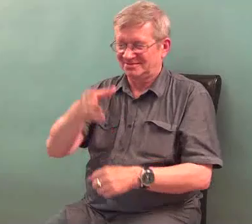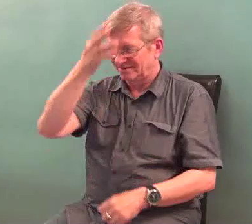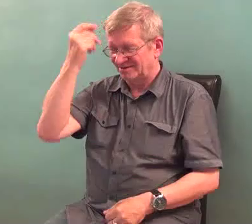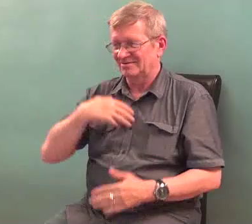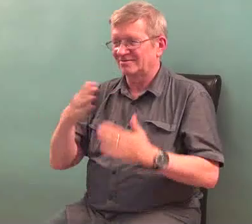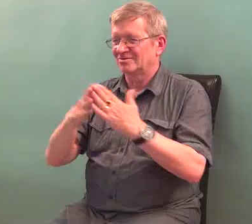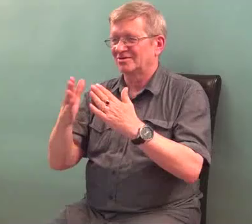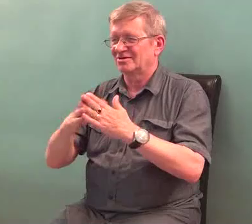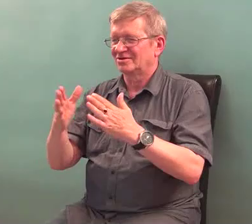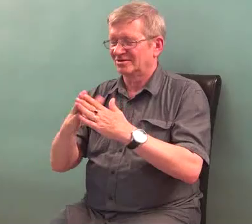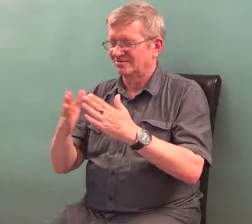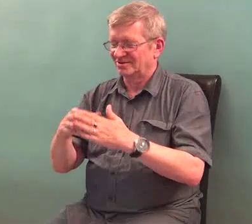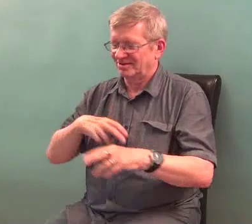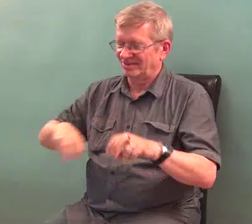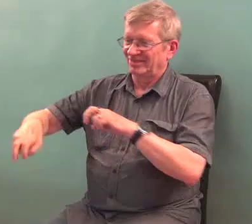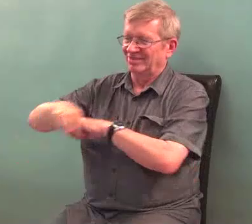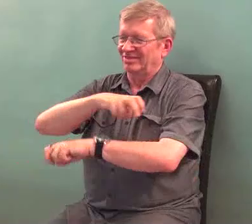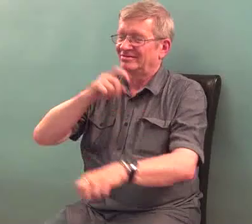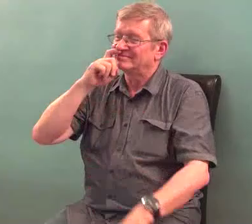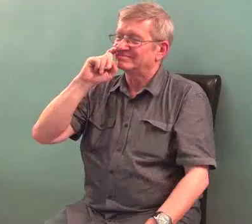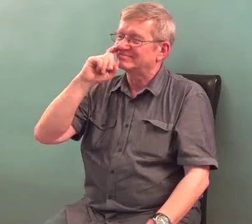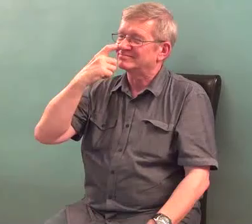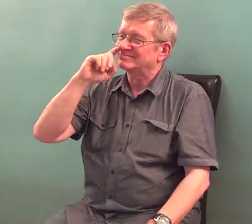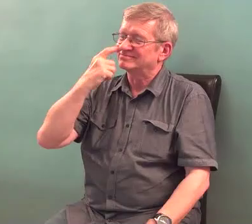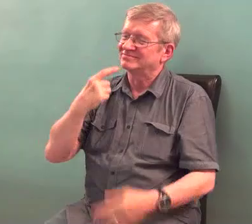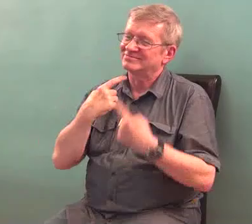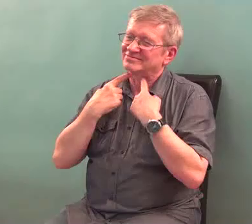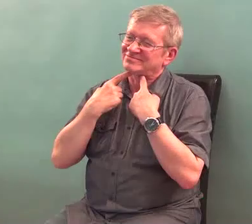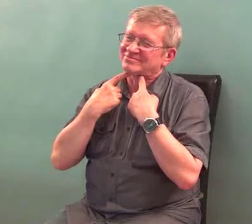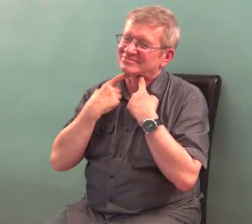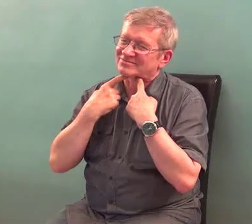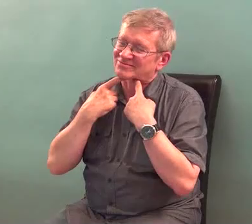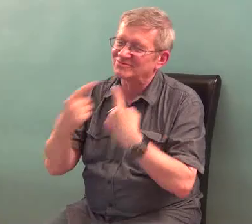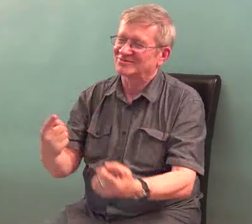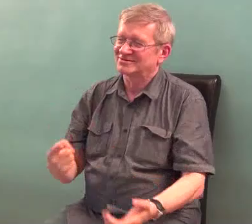Ja chodzę po domu, dłubię w nosie i nudzę się.